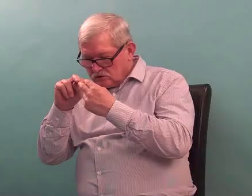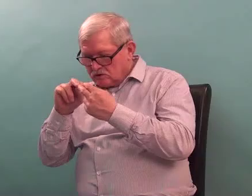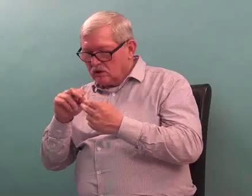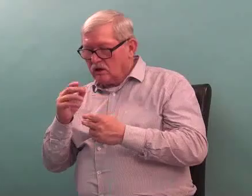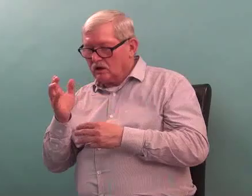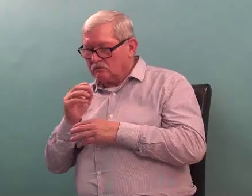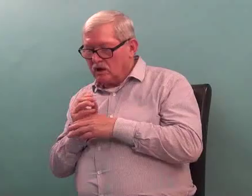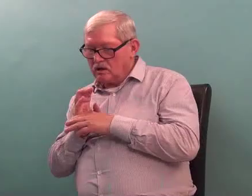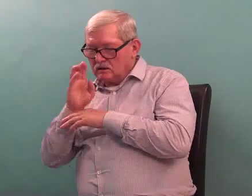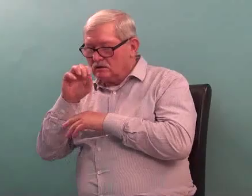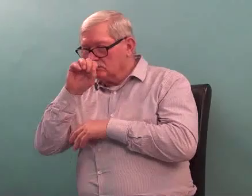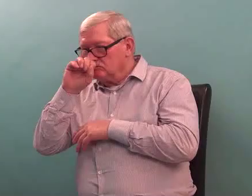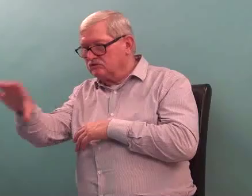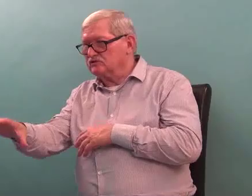Ryba wynurza się i opluwa go wodą.